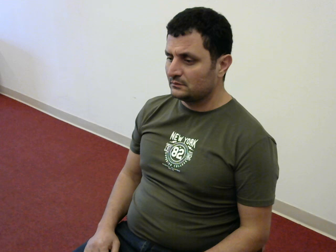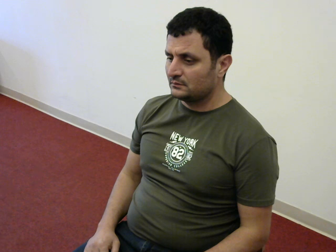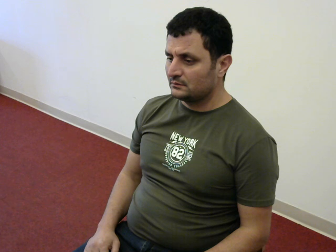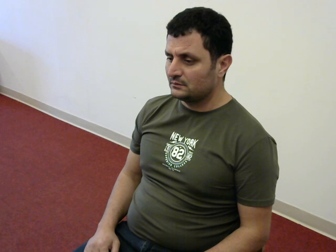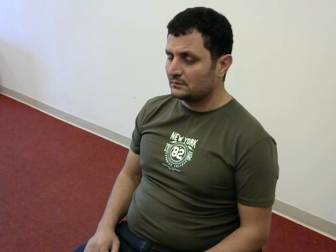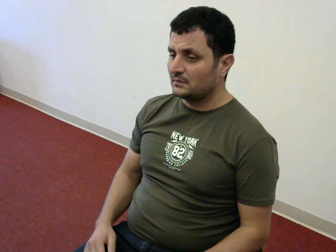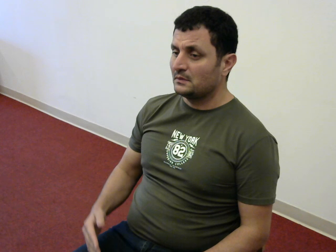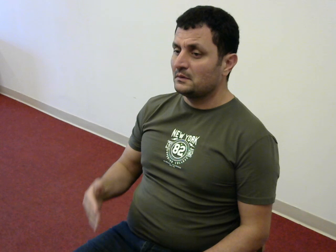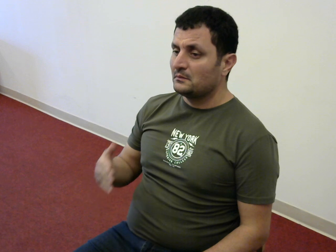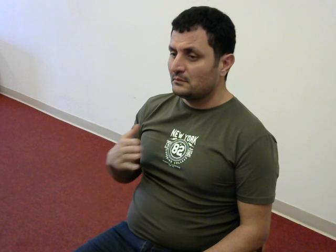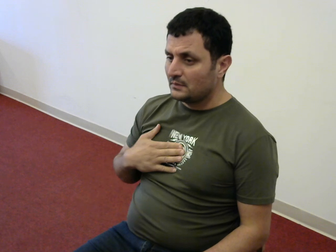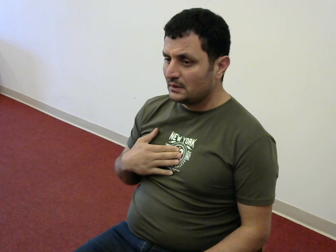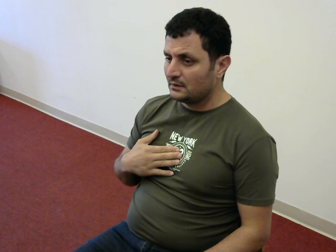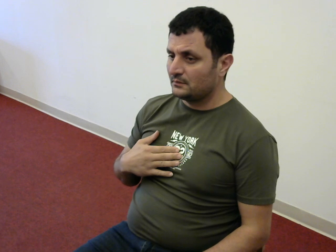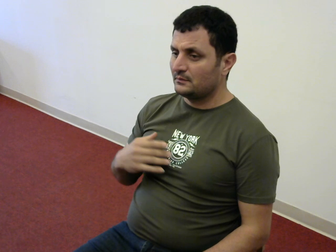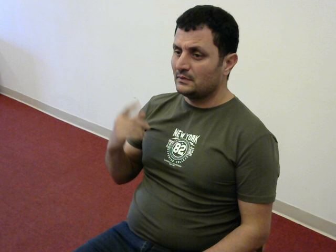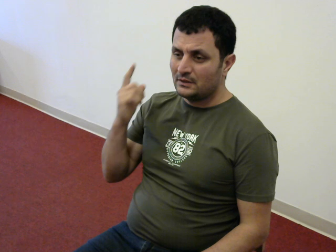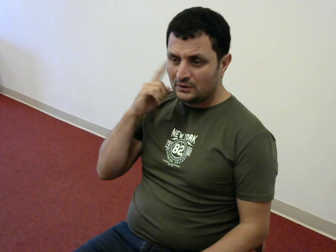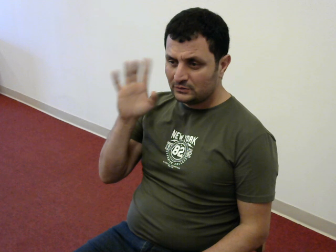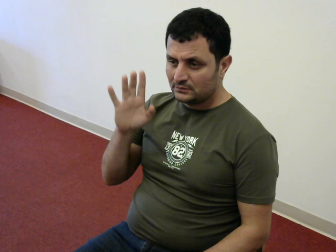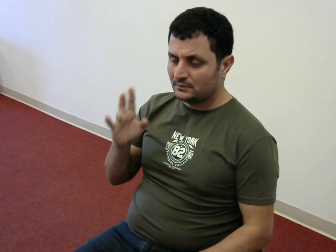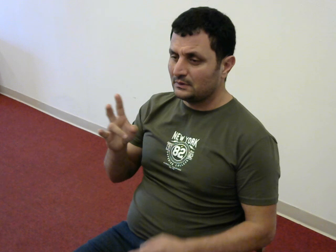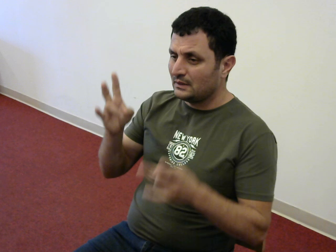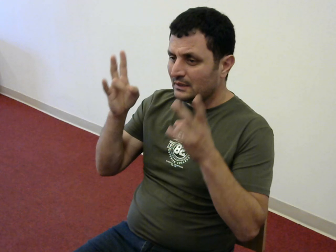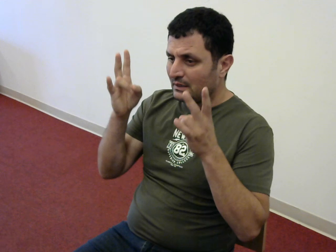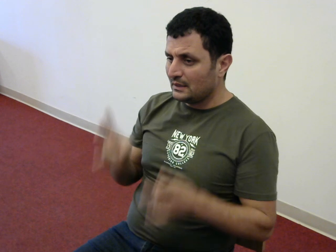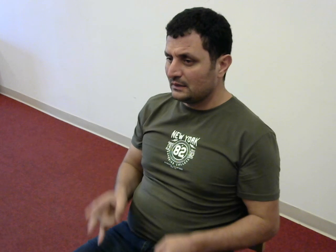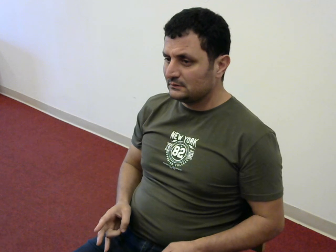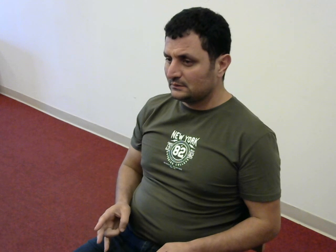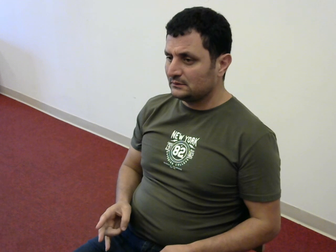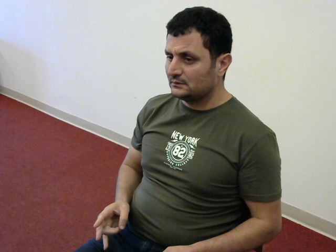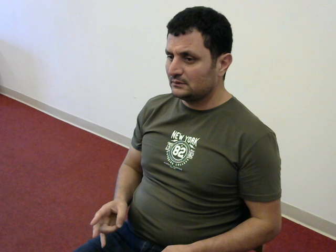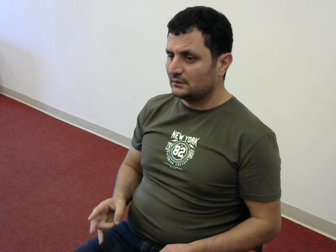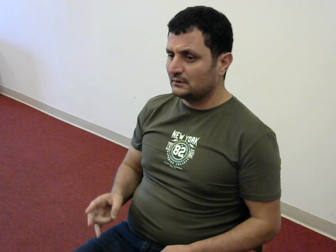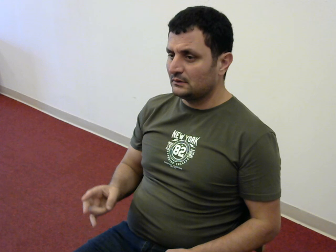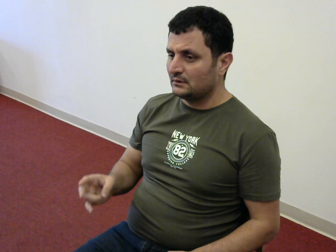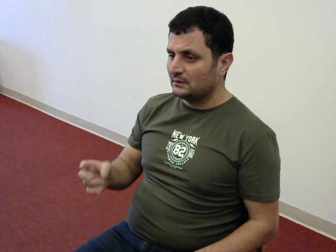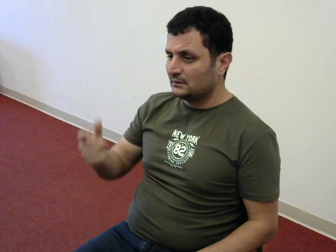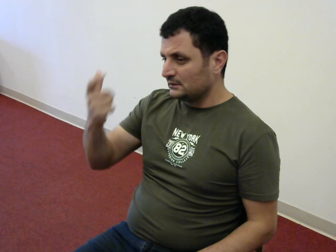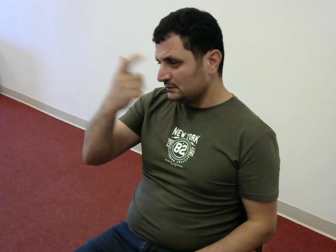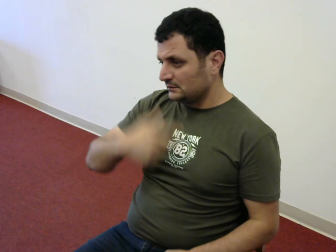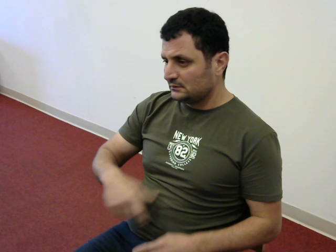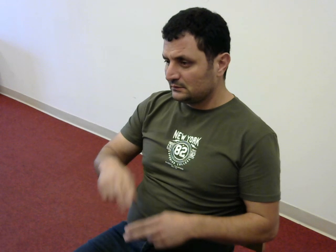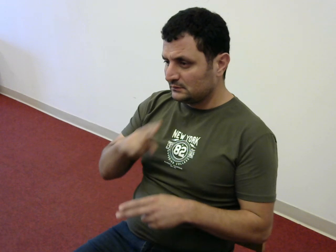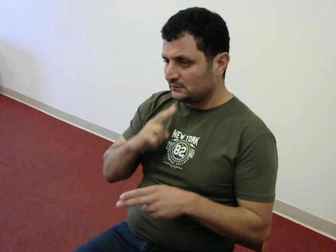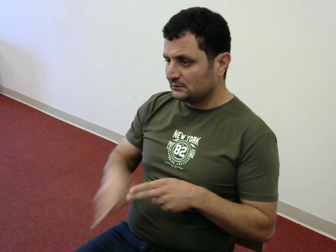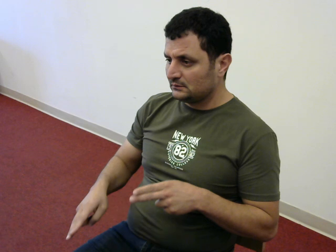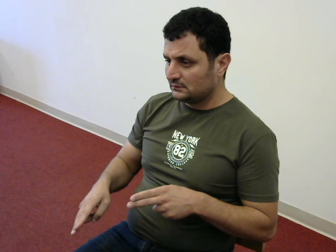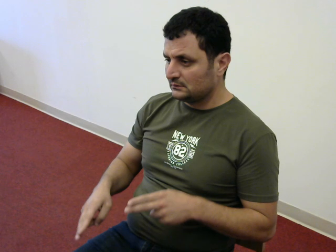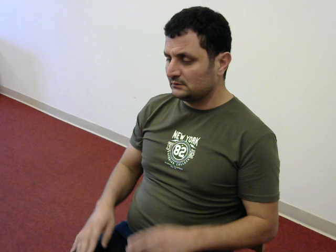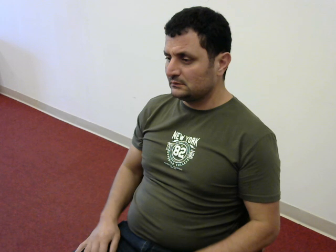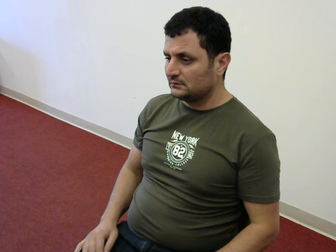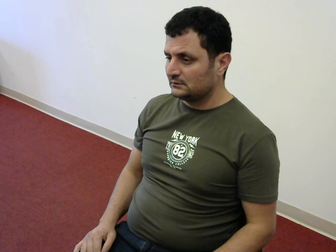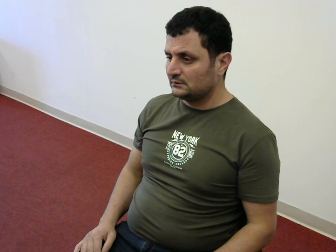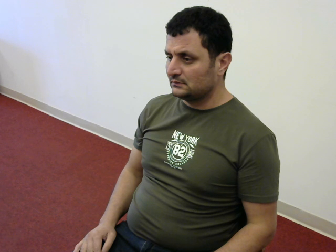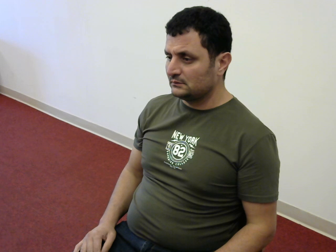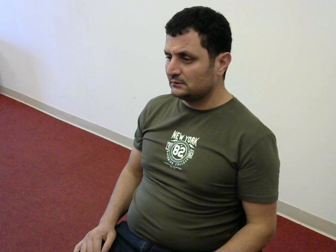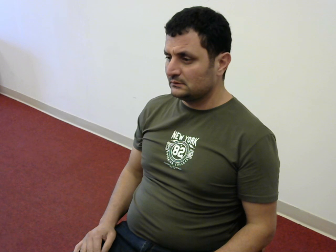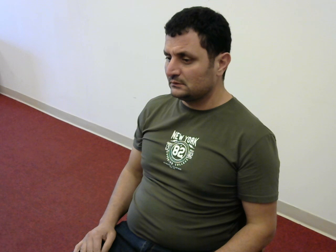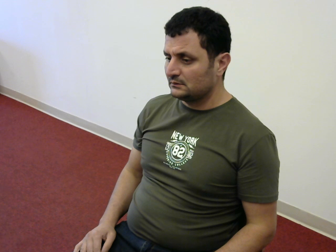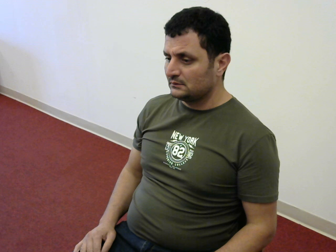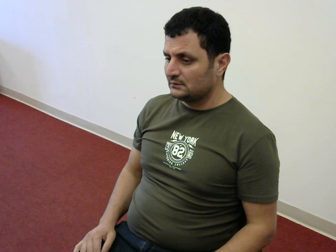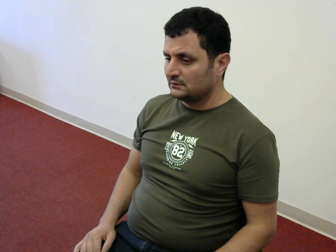Mən eşitməni qəza nəticəsində itirmişəm